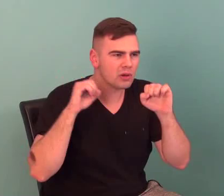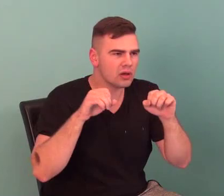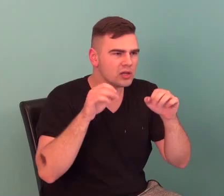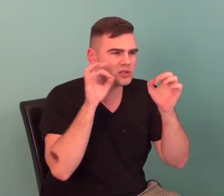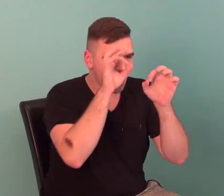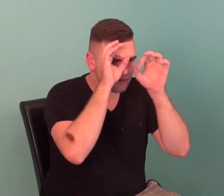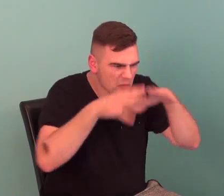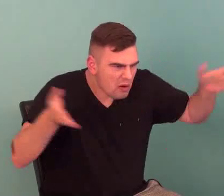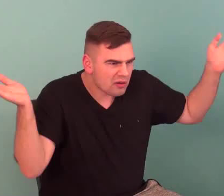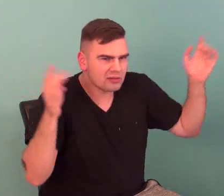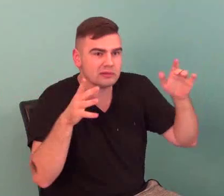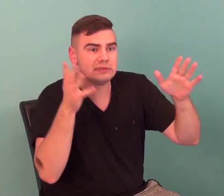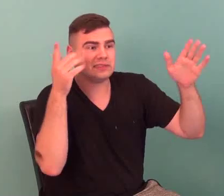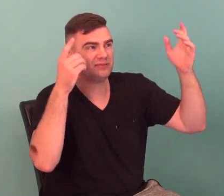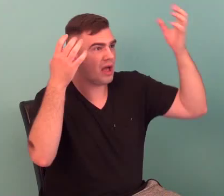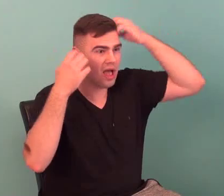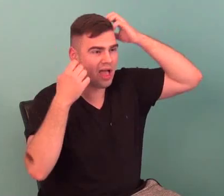A tam sowa jest zła i wygania go, gryzie go.